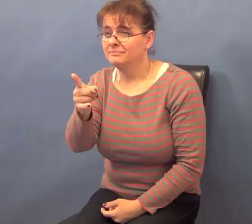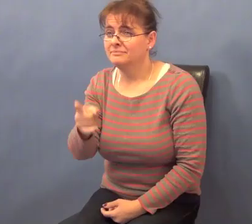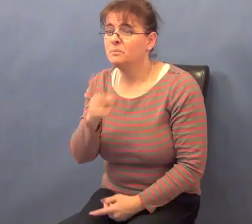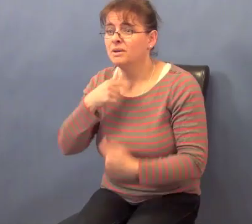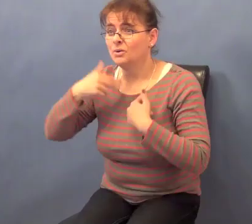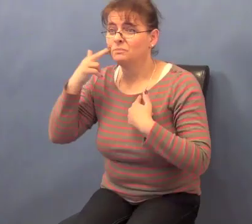Nie potrafisz?